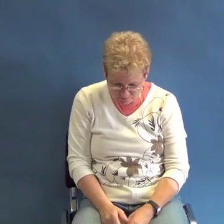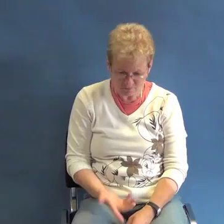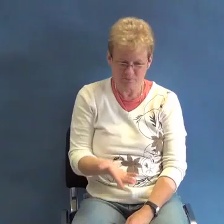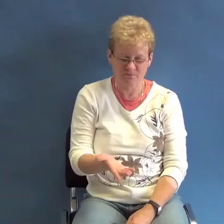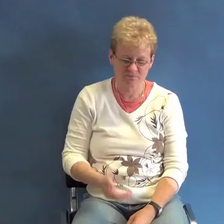To...